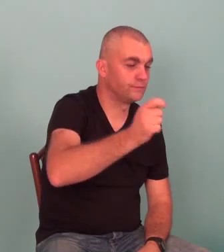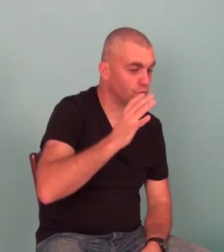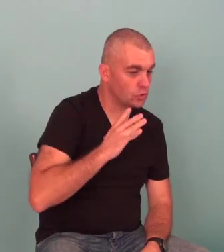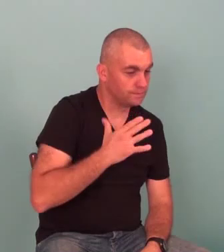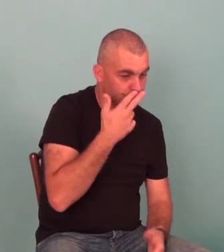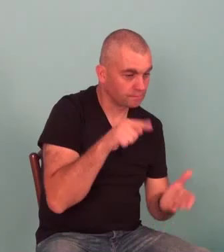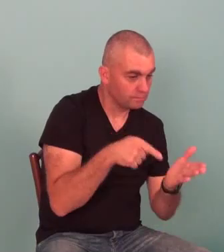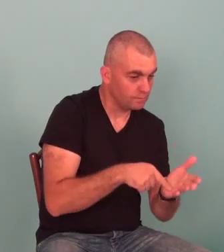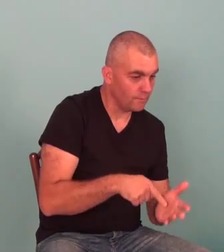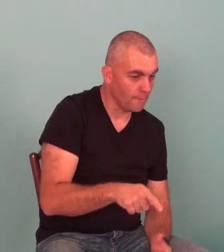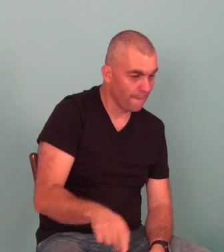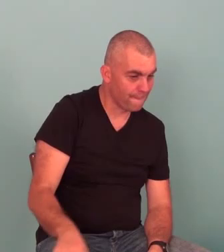Zobaczmy na wolne terminy.